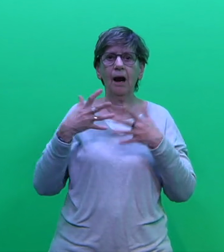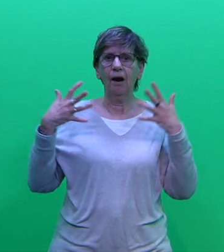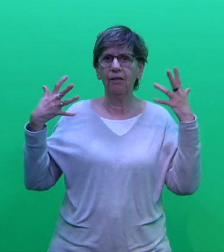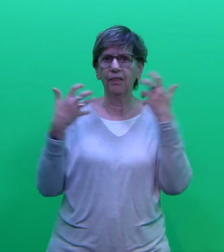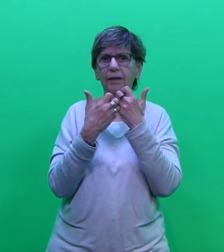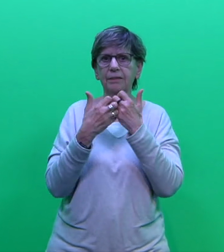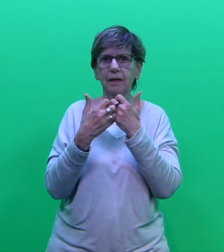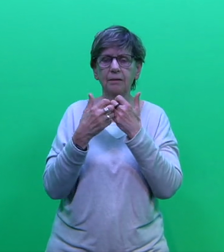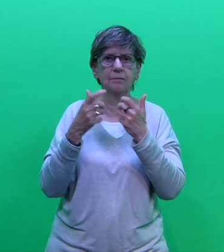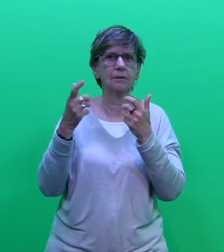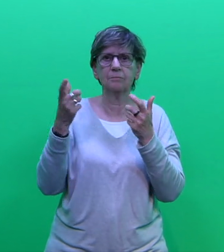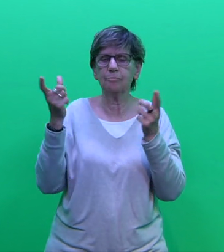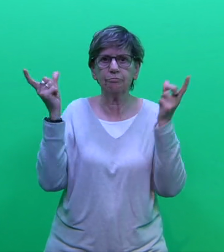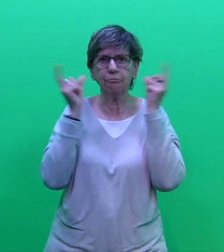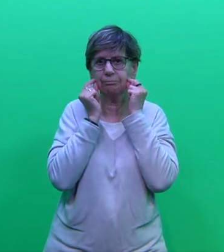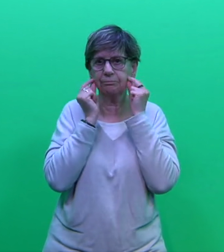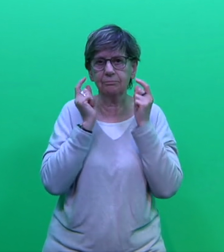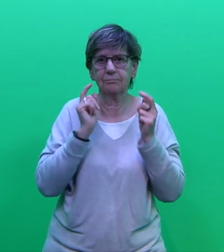Vaig perdre l'audició per un accident.